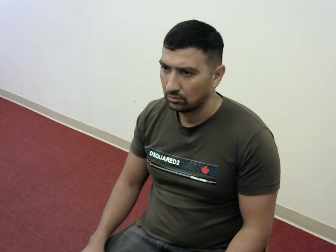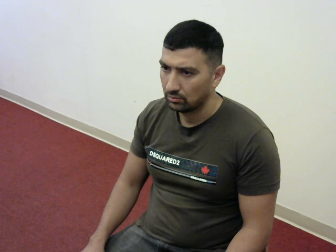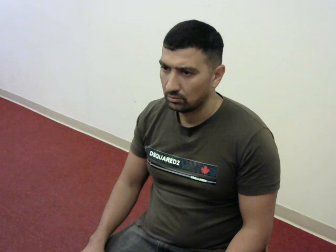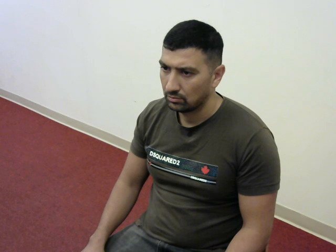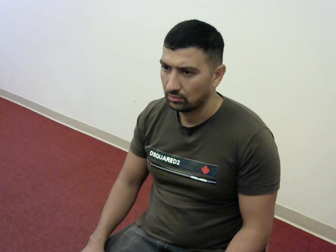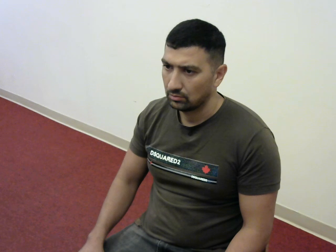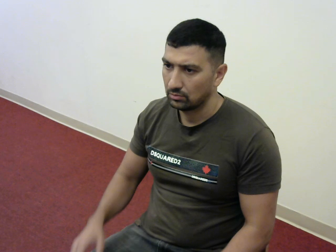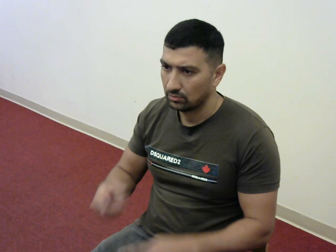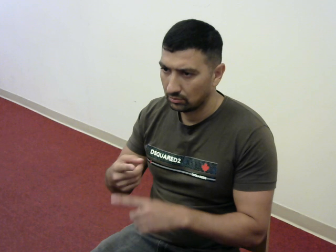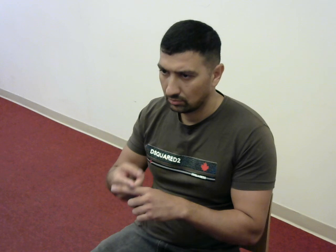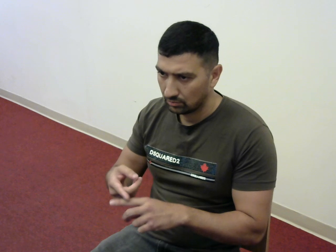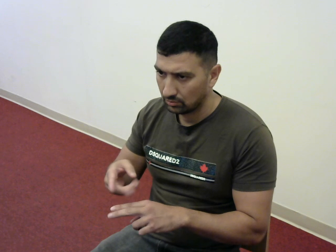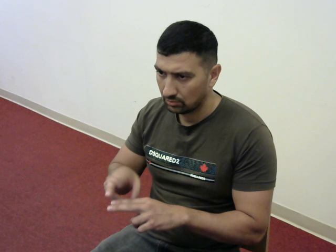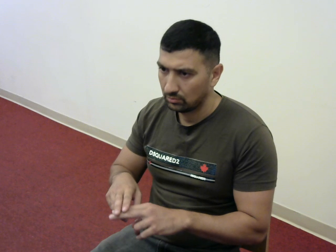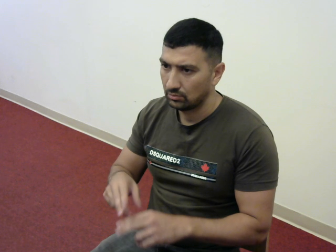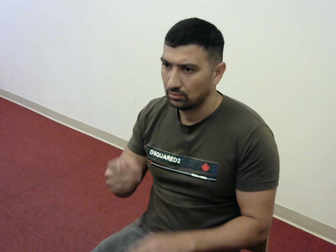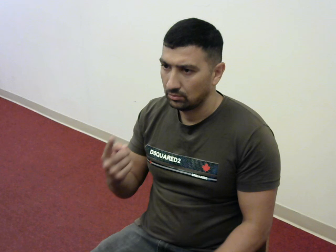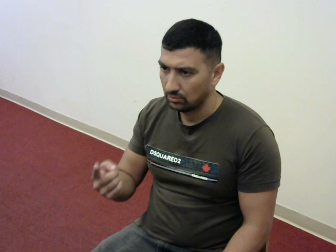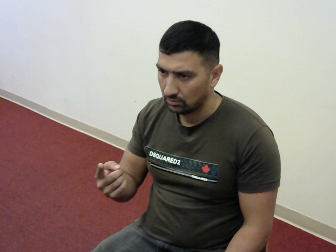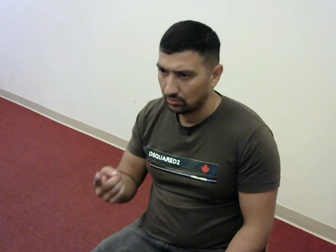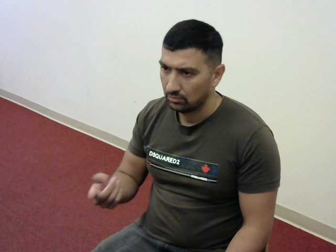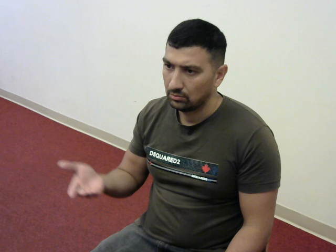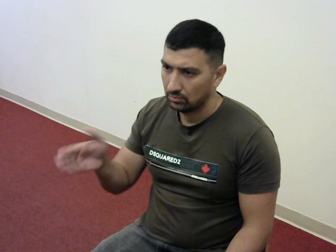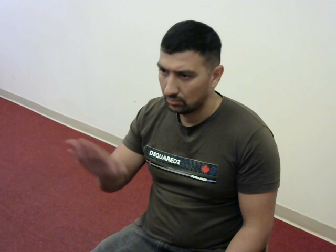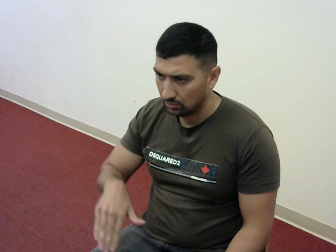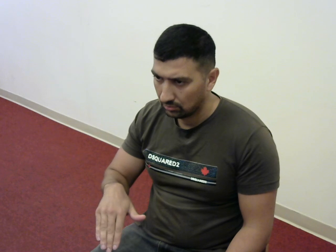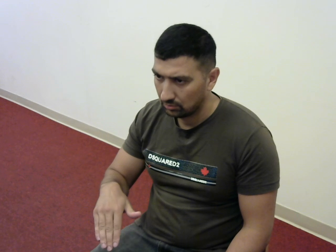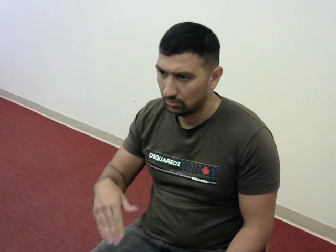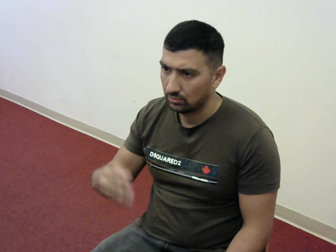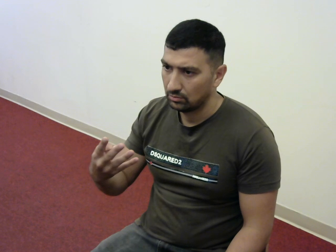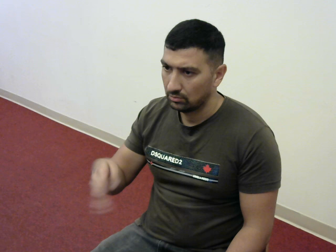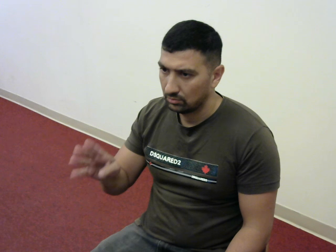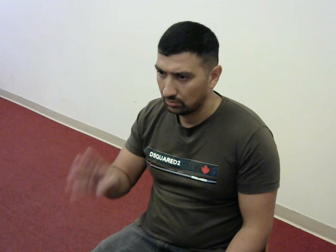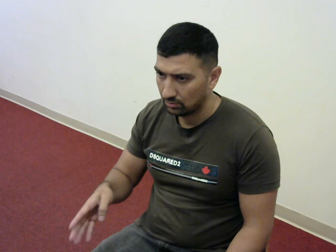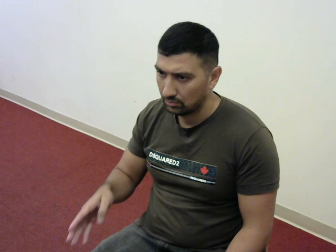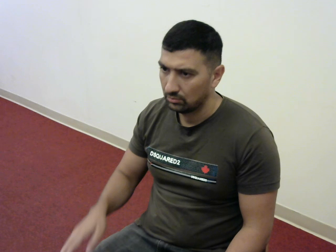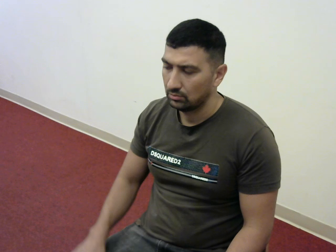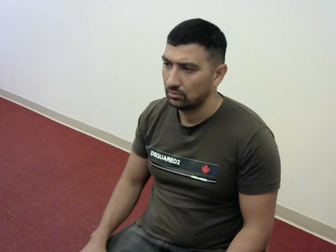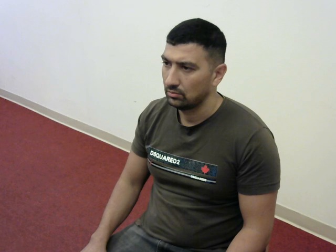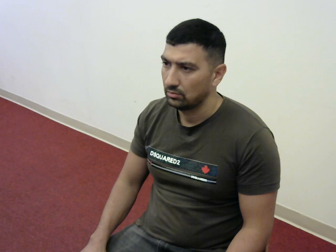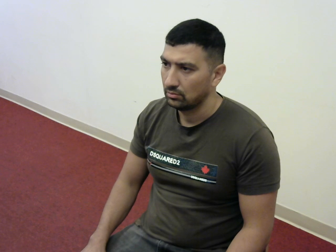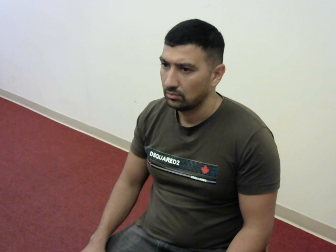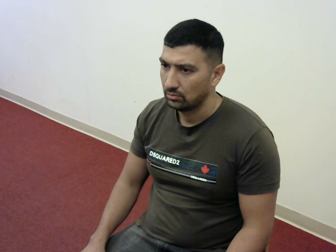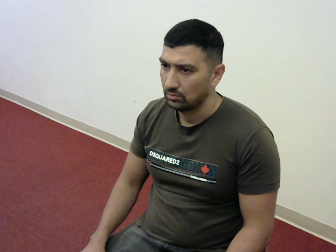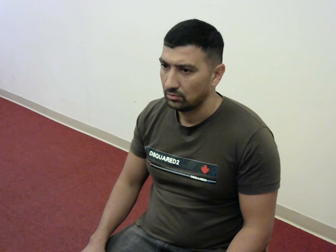Bunun bir dənəsi 40 qəpikdir